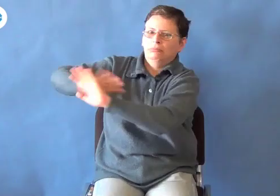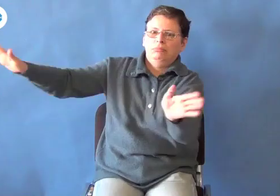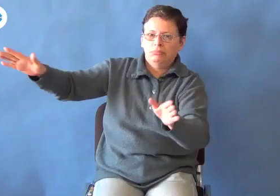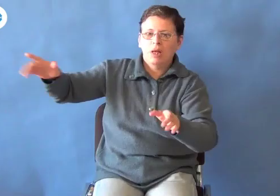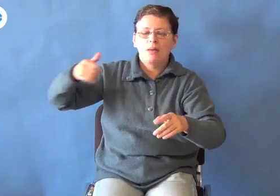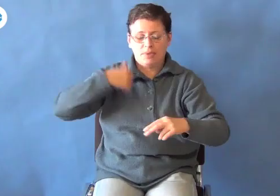Koniec.